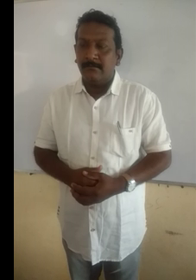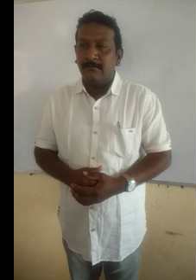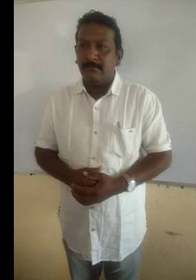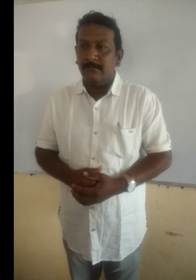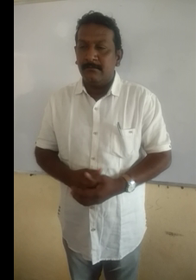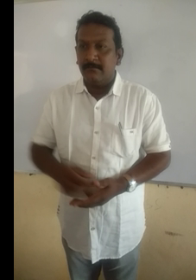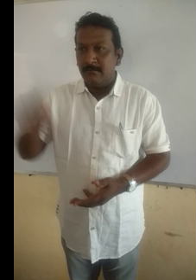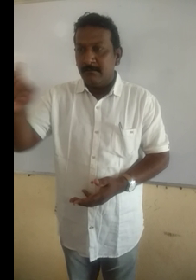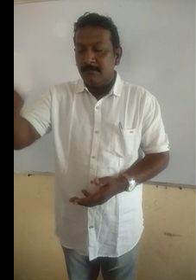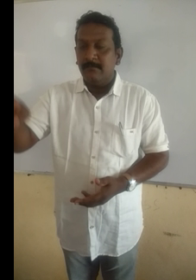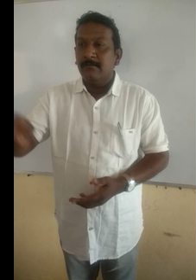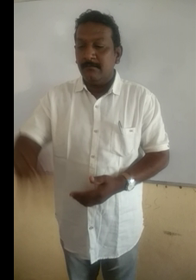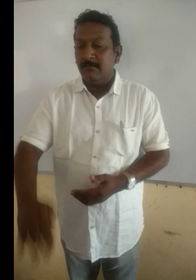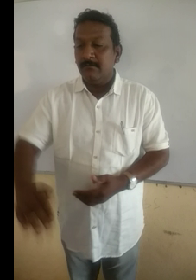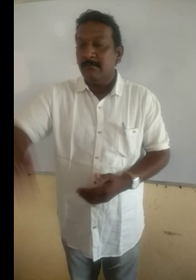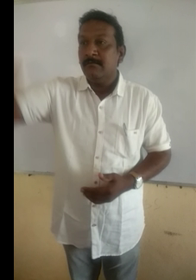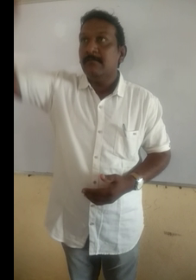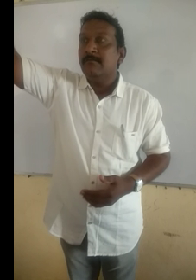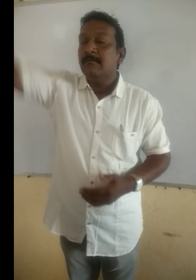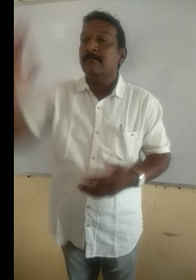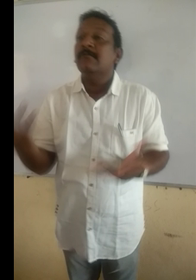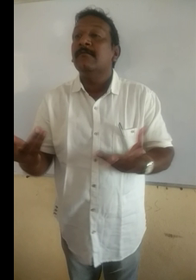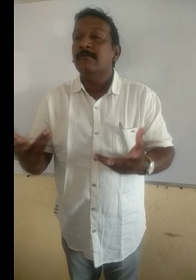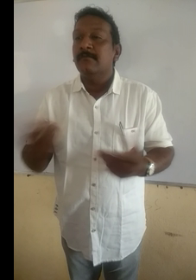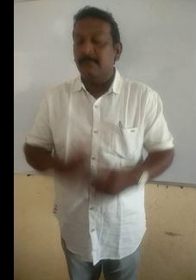what do you want to become